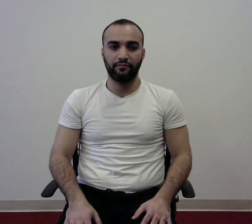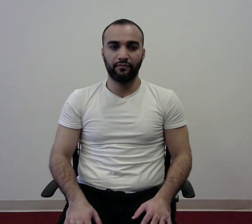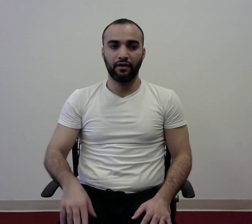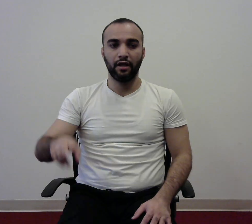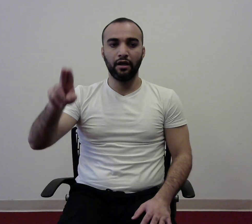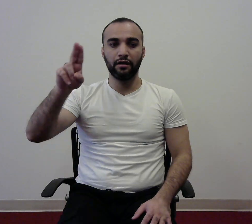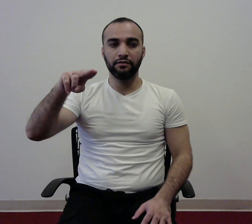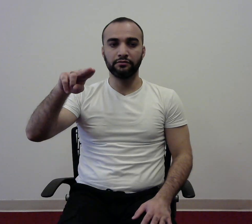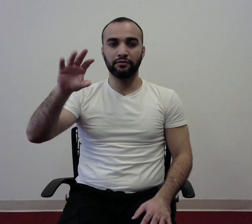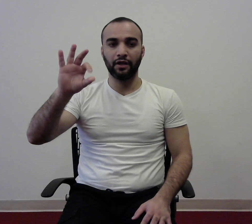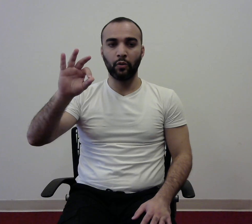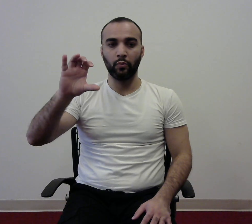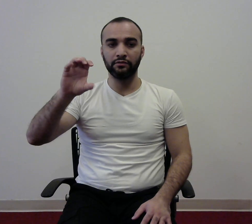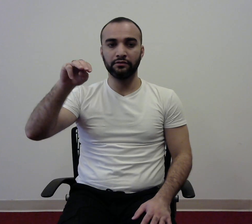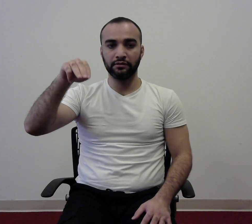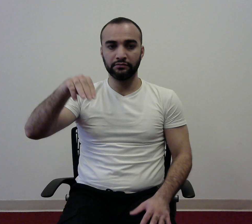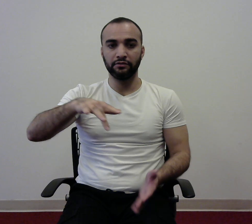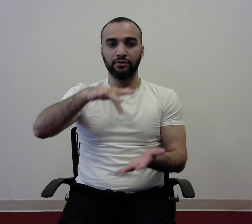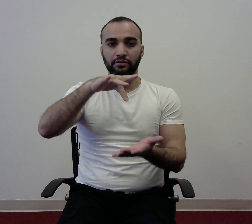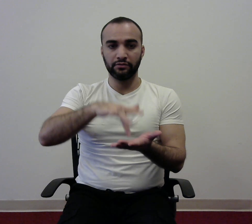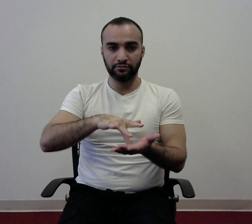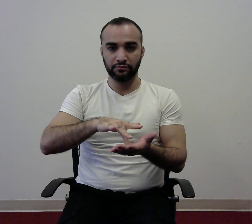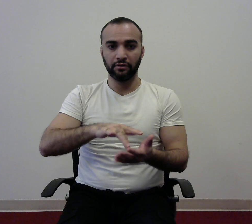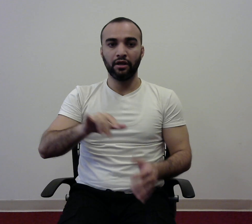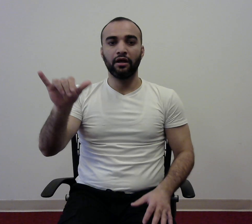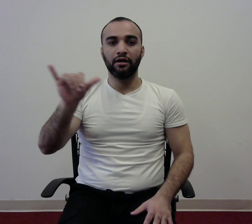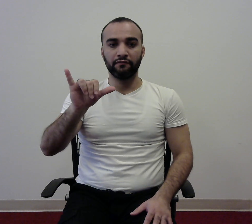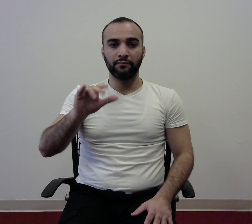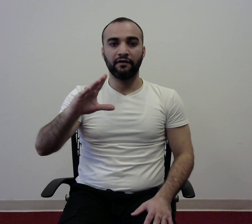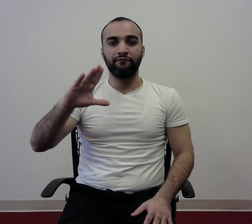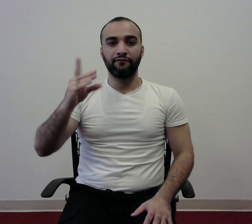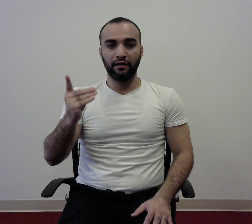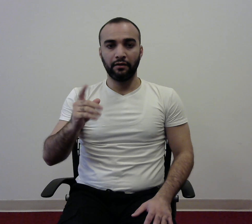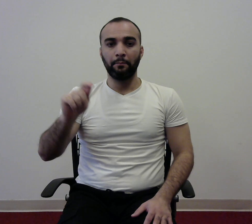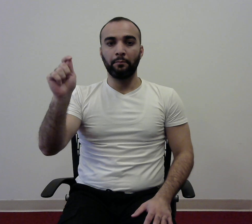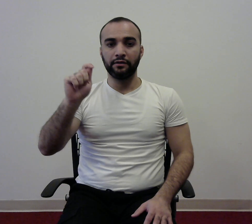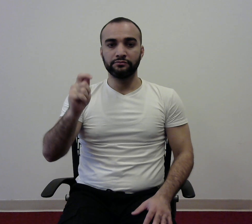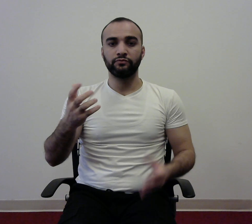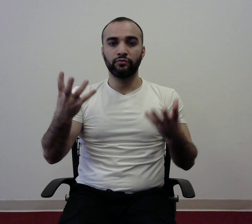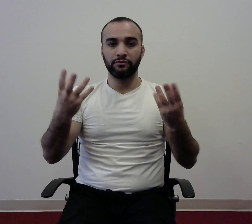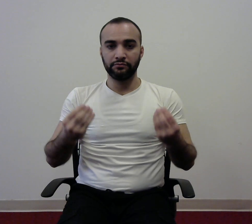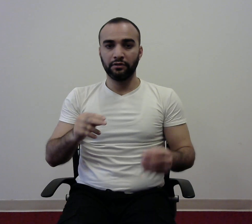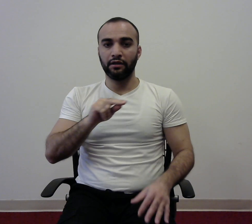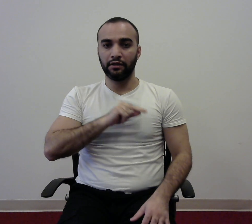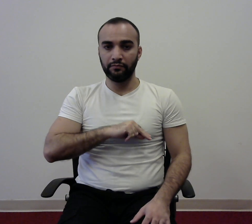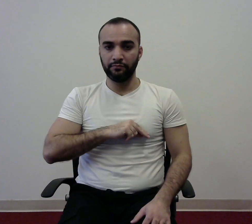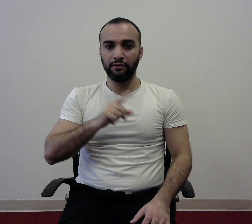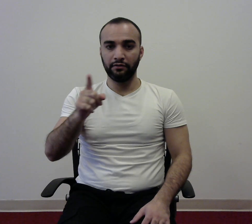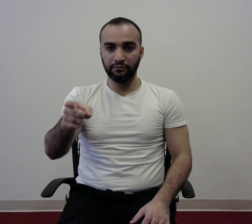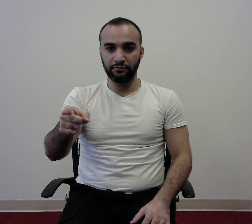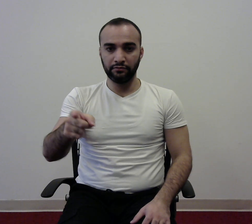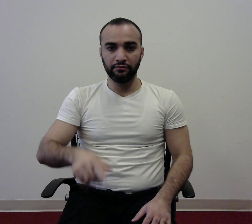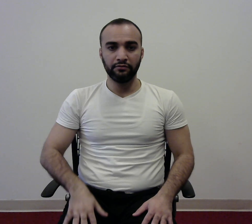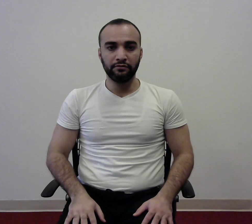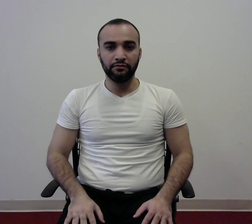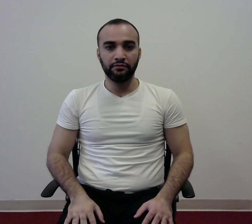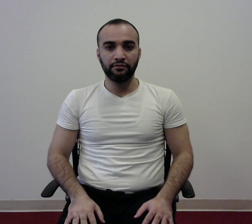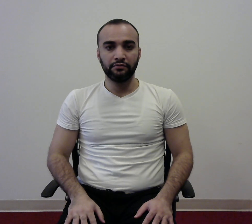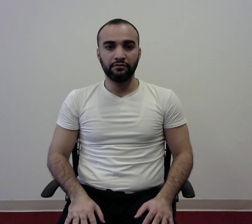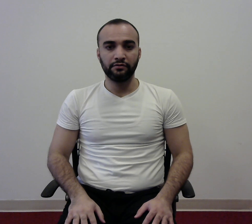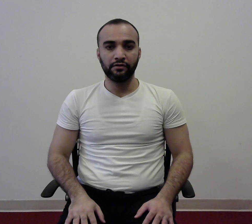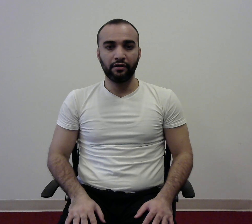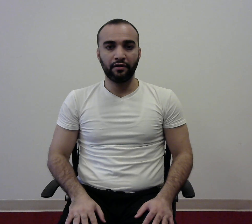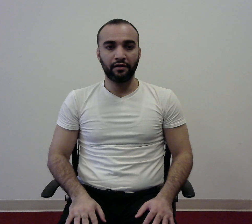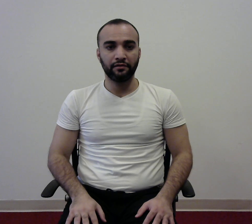DOST mərkəzləri şənbə və bazar günü işləyirmi?